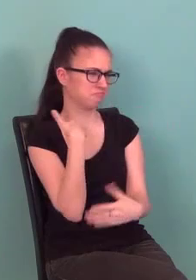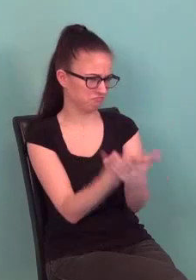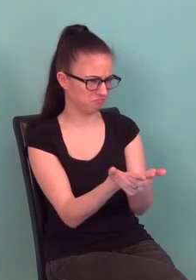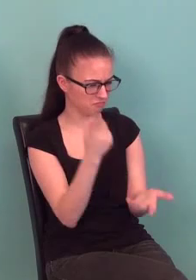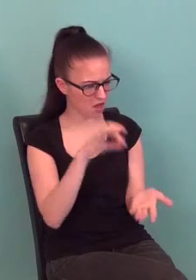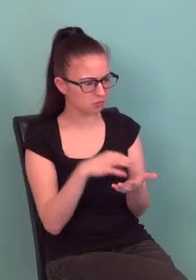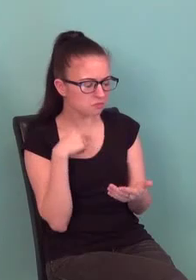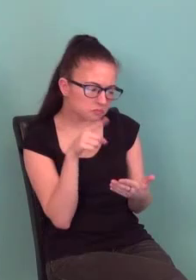Ja proponuję akurat...